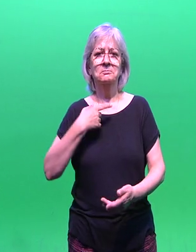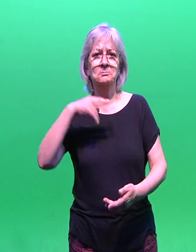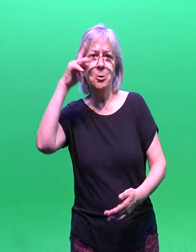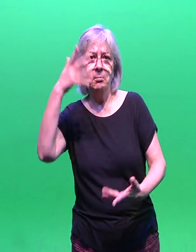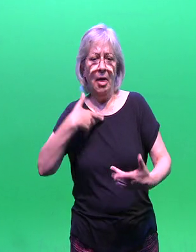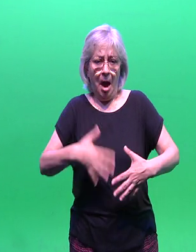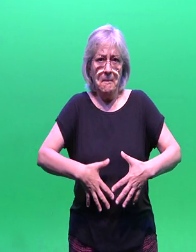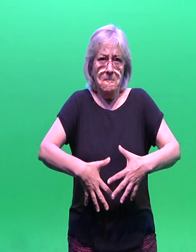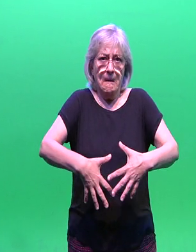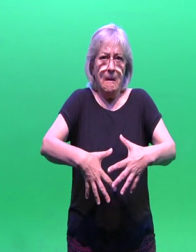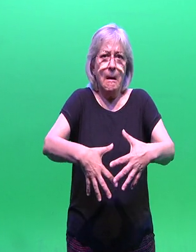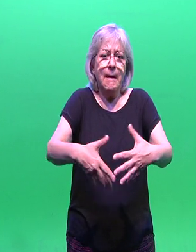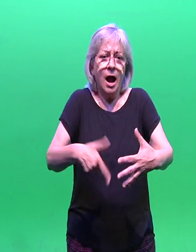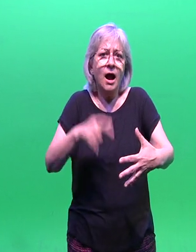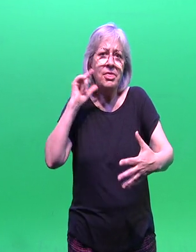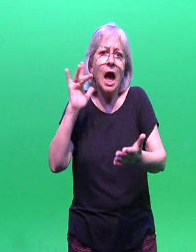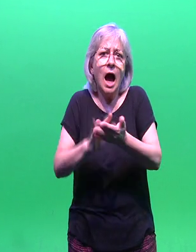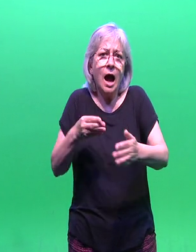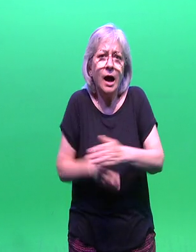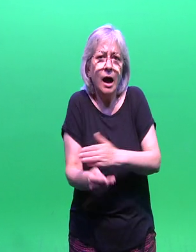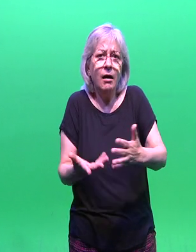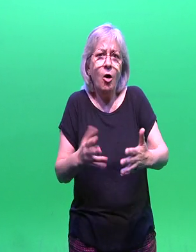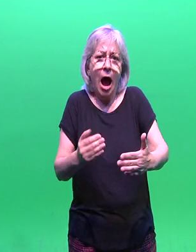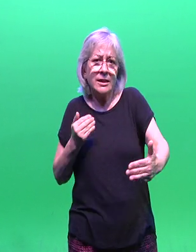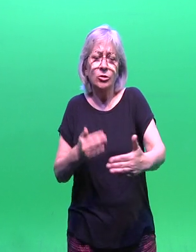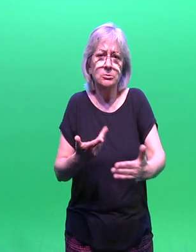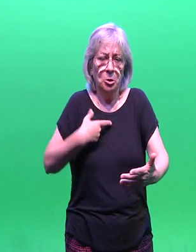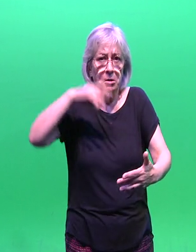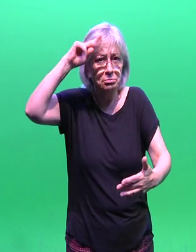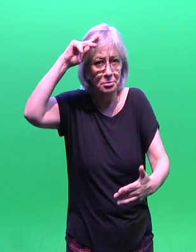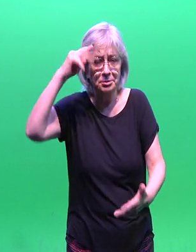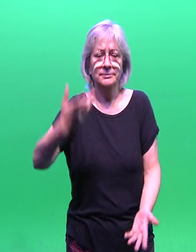Estic preocupada perquè la panxa creix molt de pressa, no sé quin dia ha de néixer, o si naixerà abans? Estic preocupada.